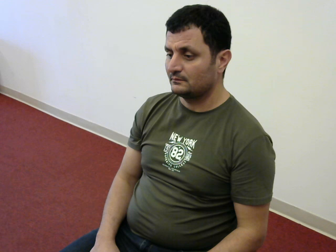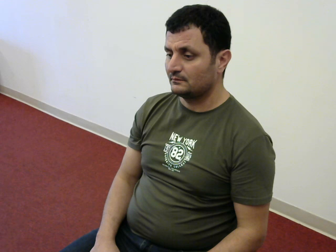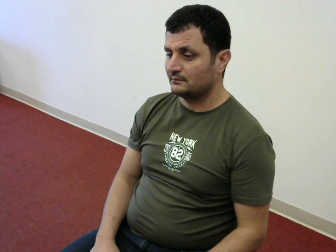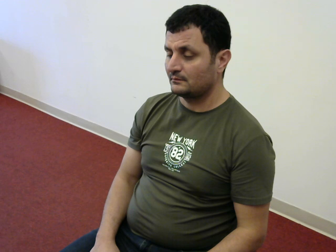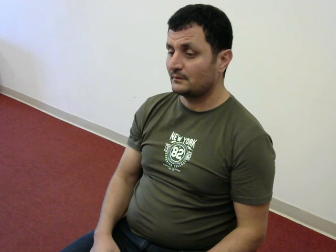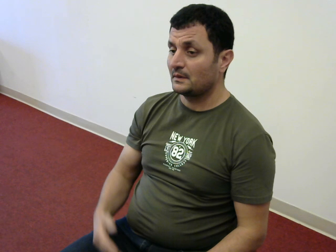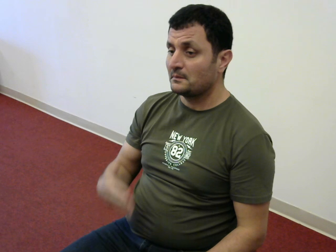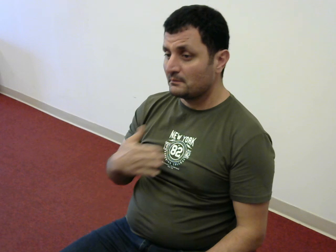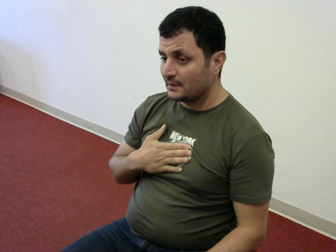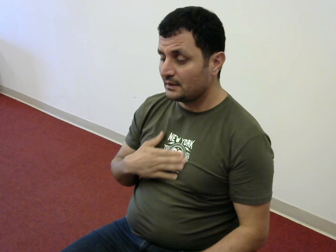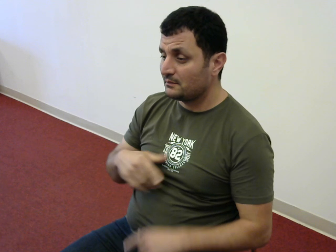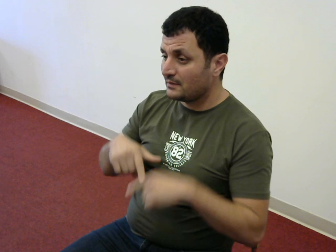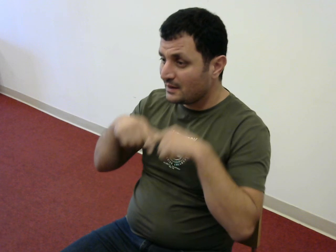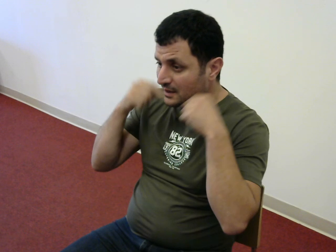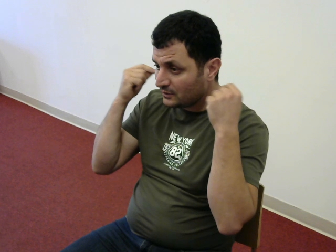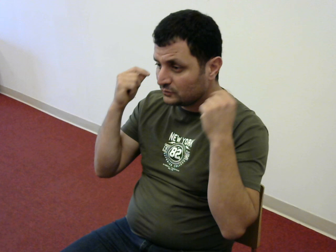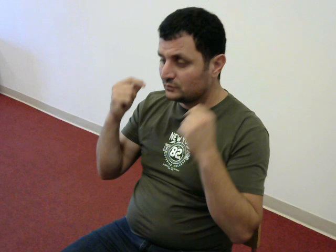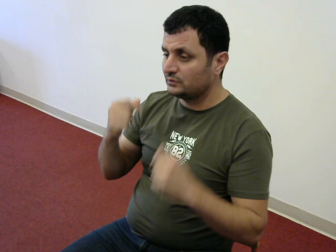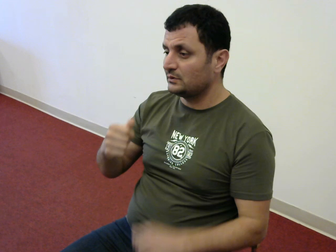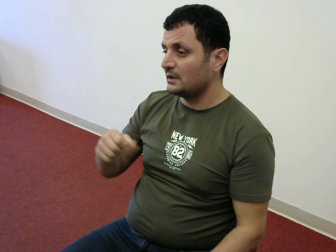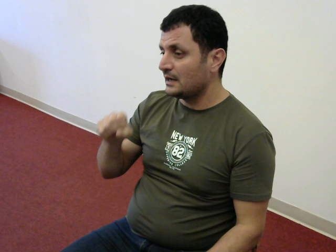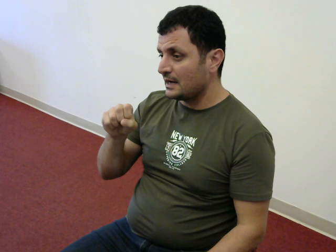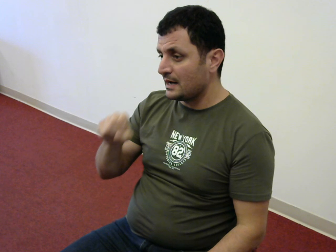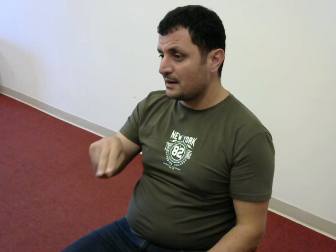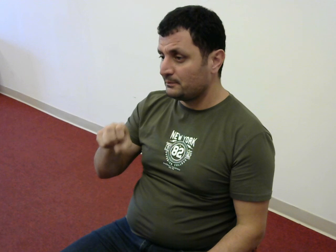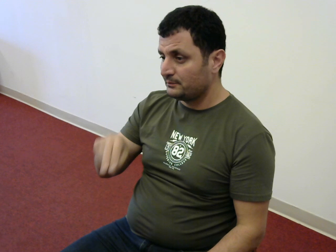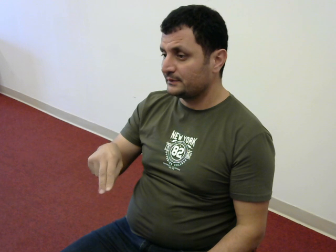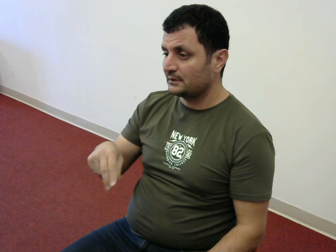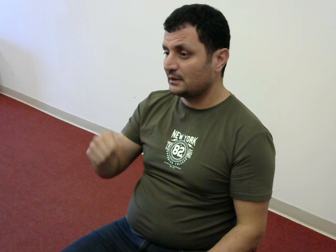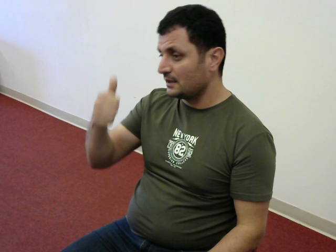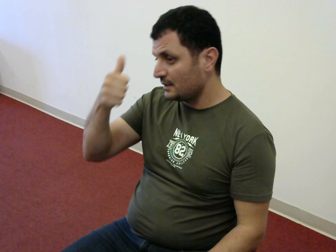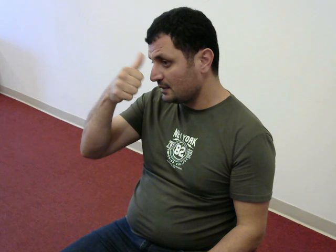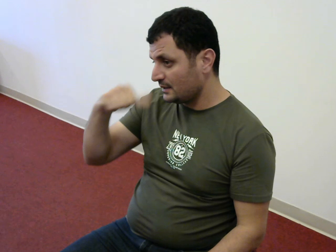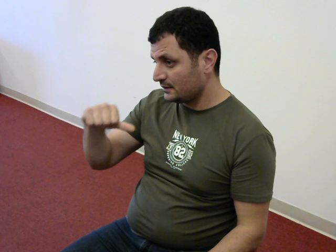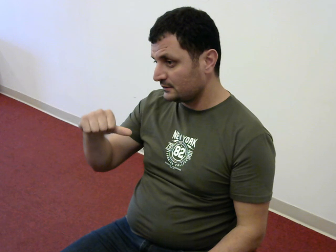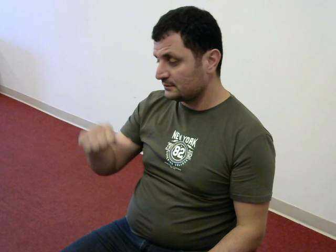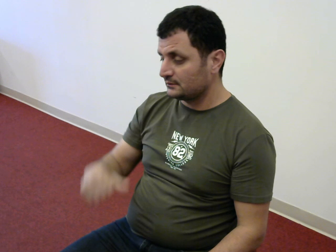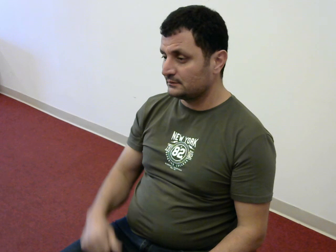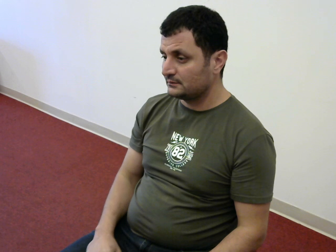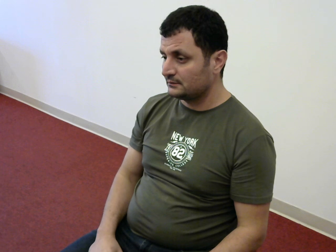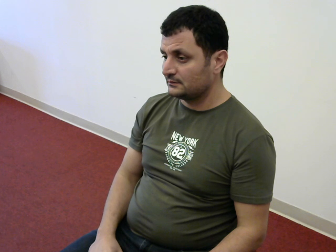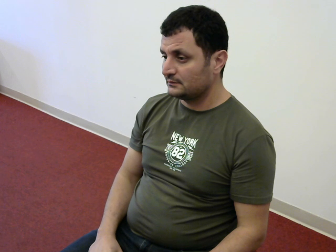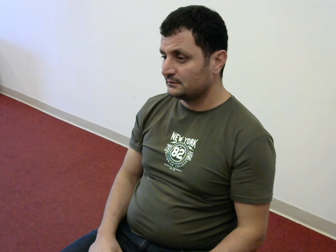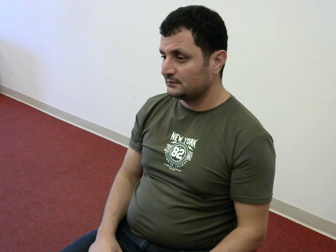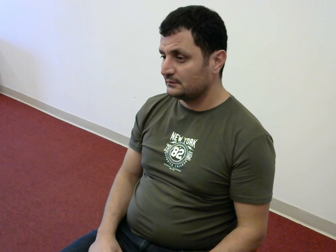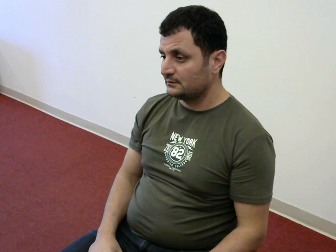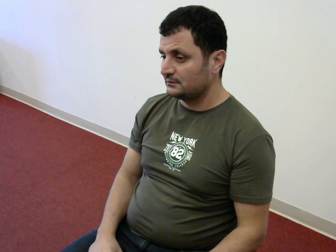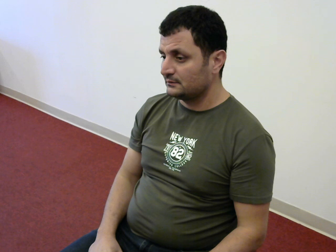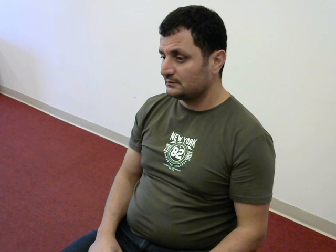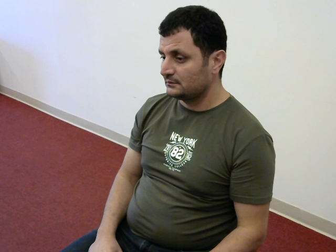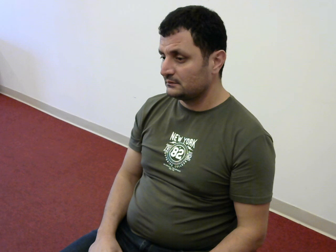Mənim ad günüm aprel ayındadır